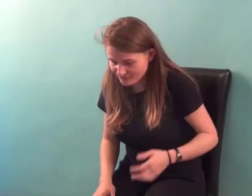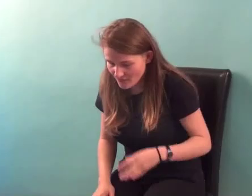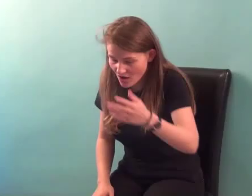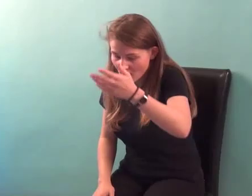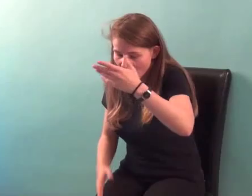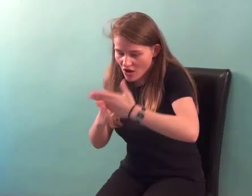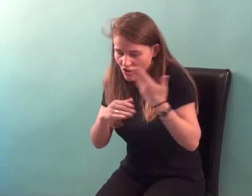Tylko ostatni.